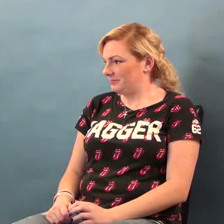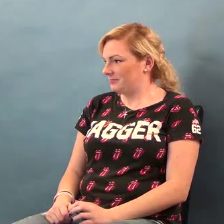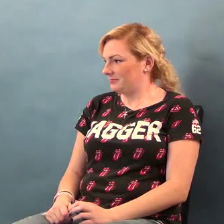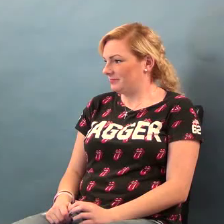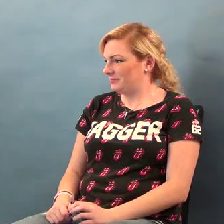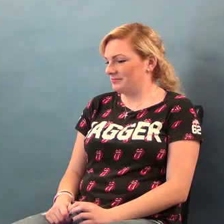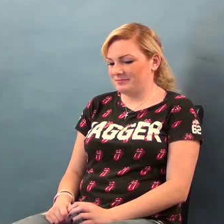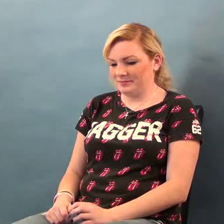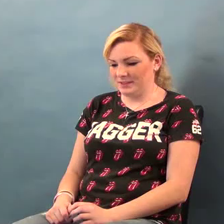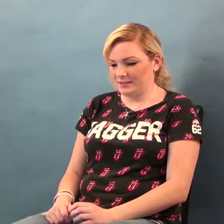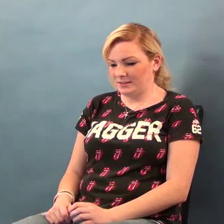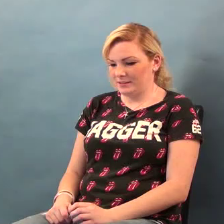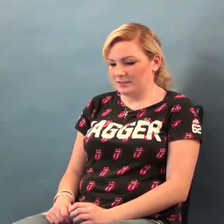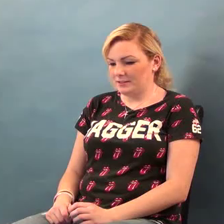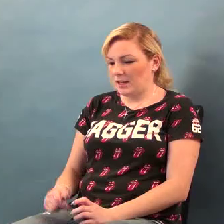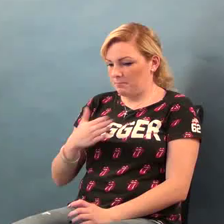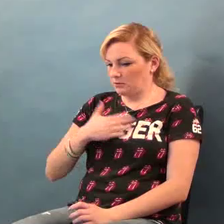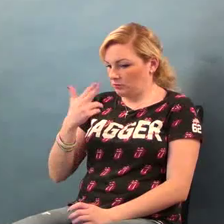Dobrze, to się umówimy na kawę?